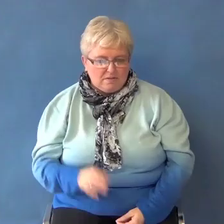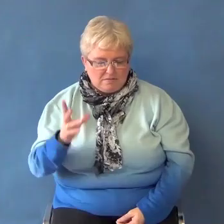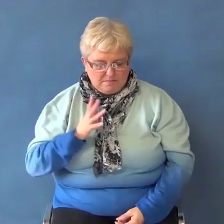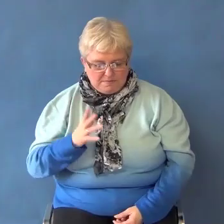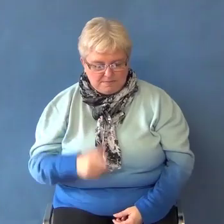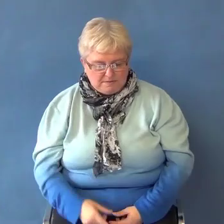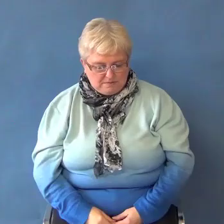Niebezpiecznie.